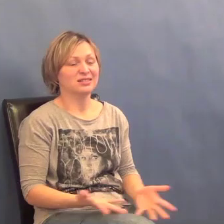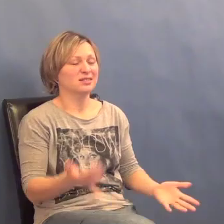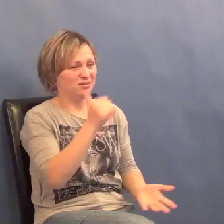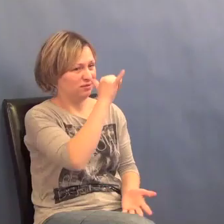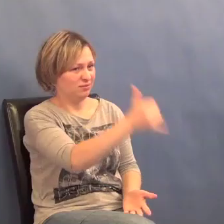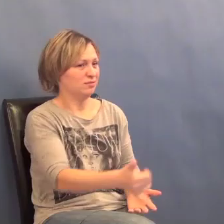Nie da się.